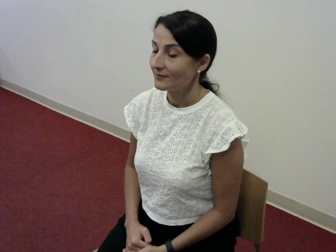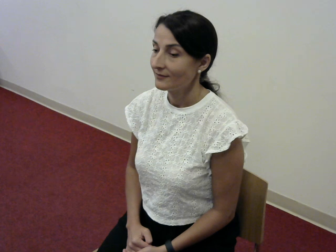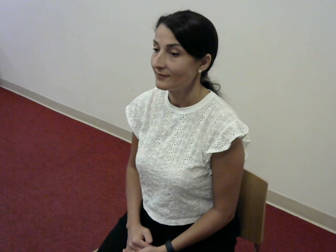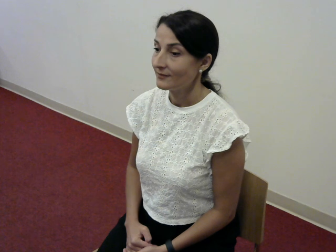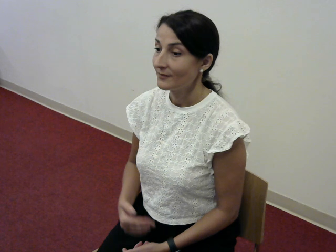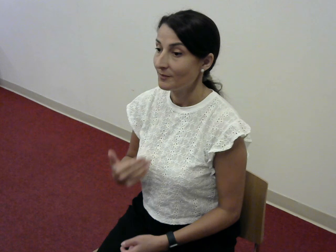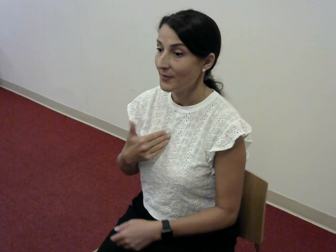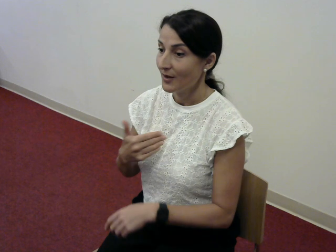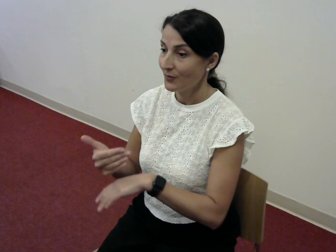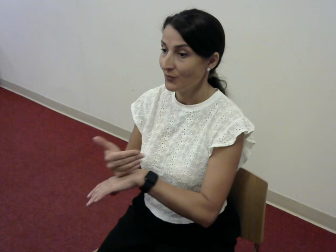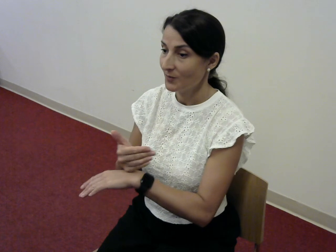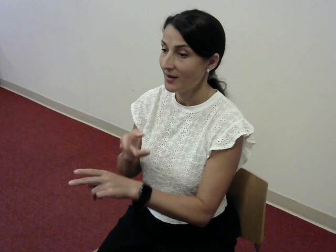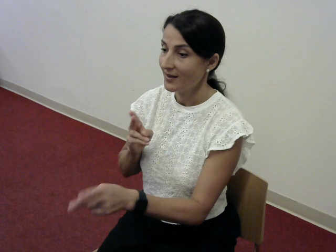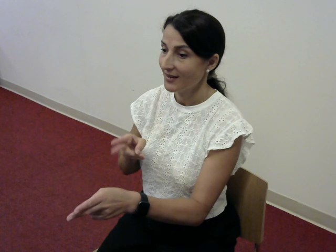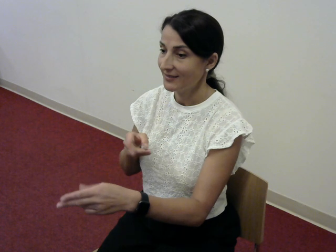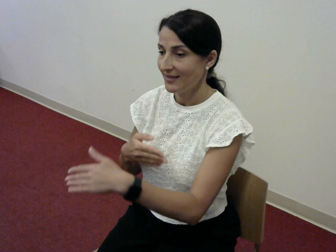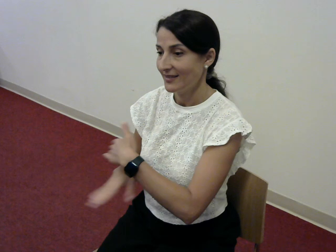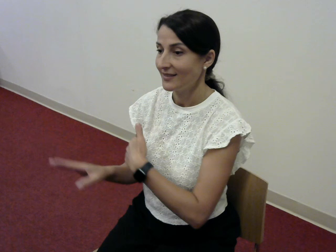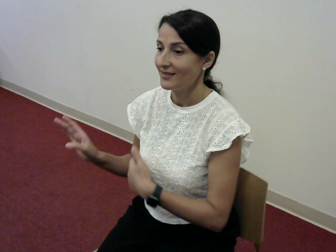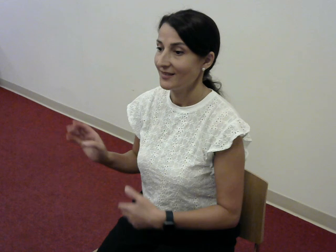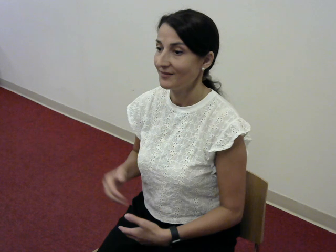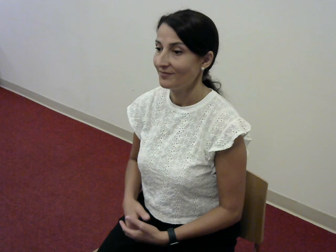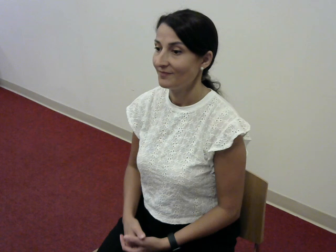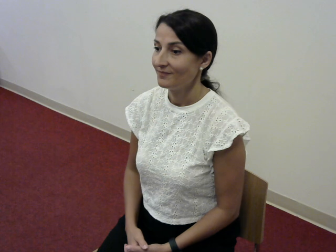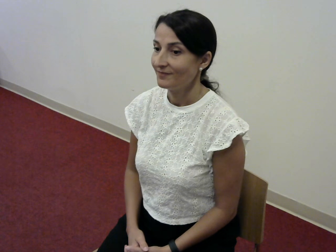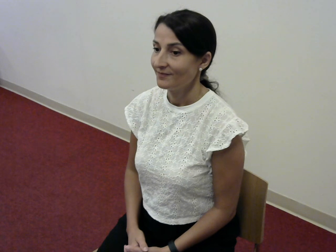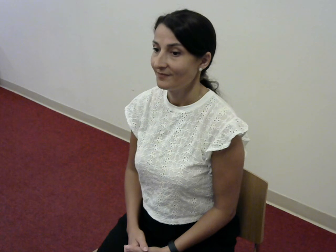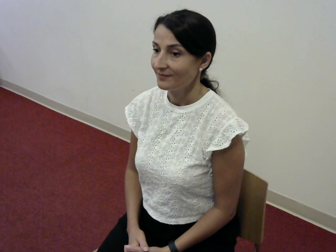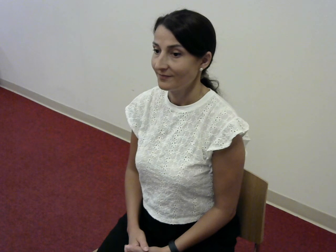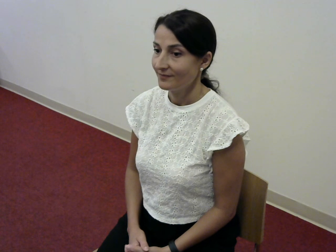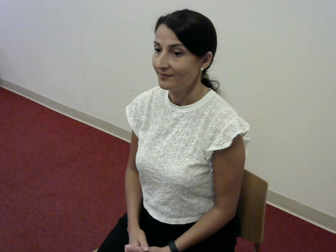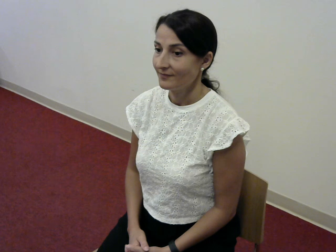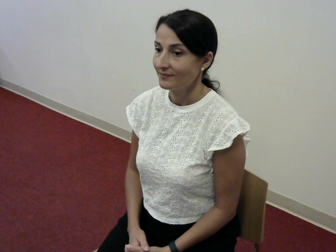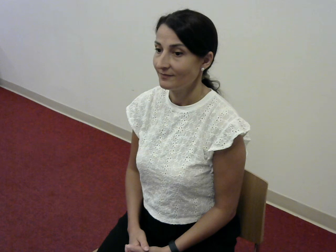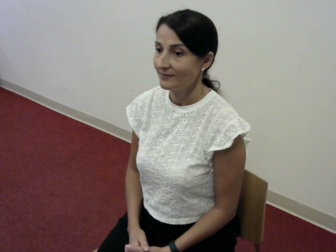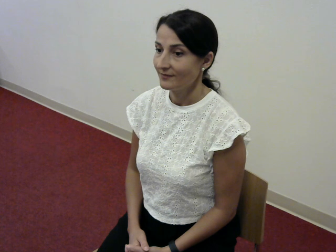Mən Sumqayıta qatarla gedirəm